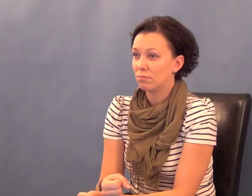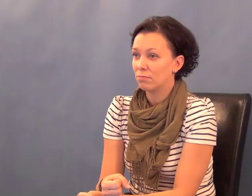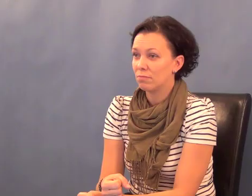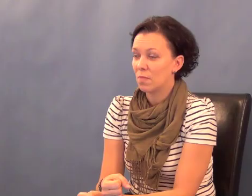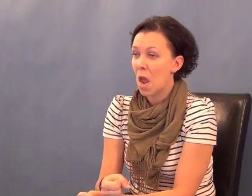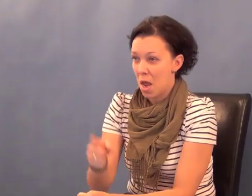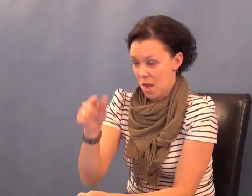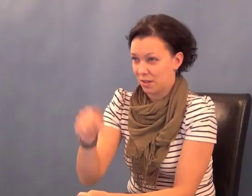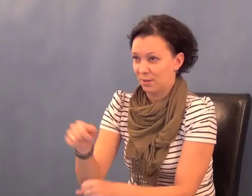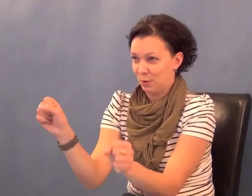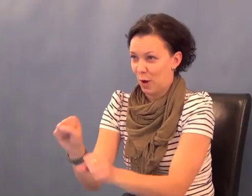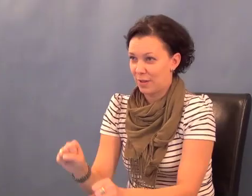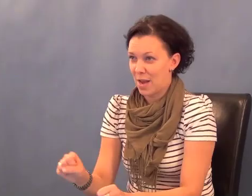Dla ciebie ważne jest sprzątanie?